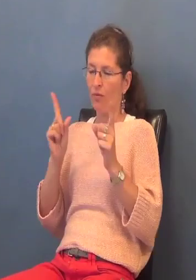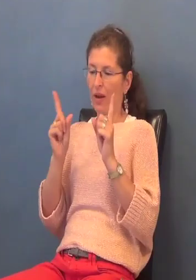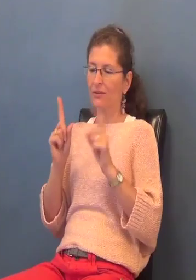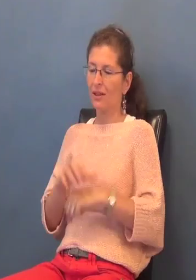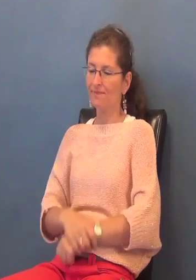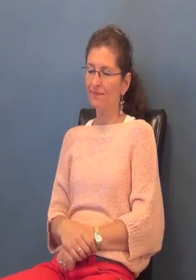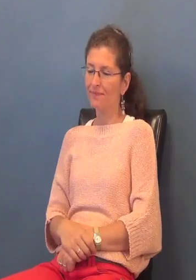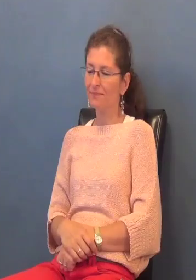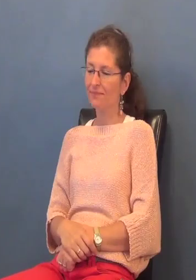Uwaga!